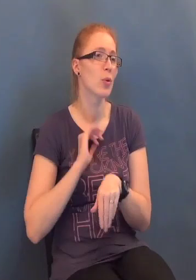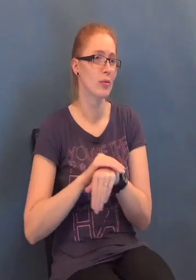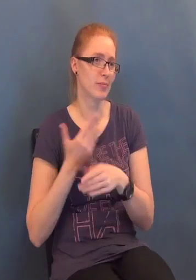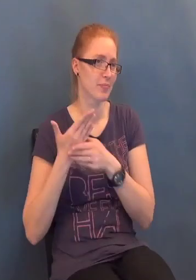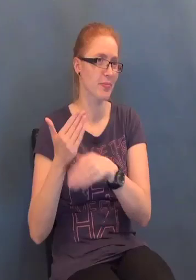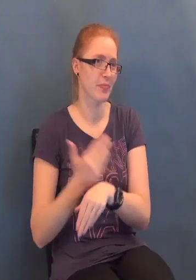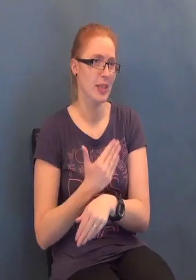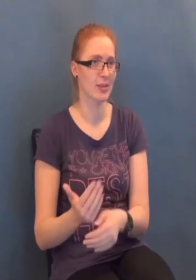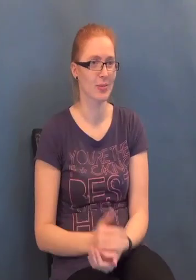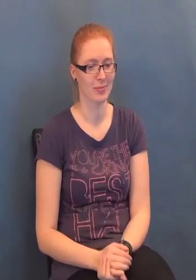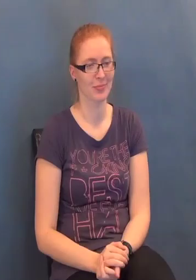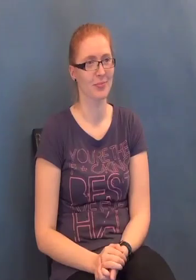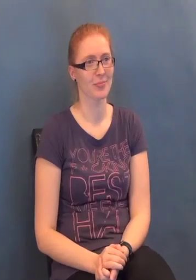Ta koleżanka, moja koleżanka zaprosiła mnie na wesele.